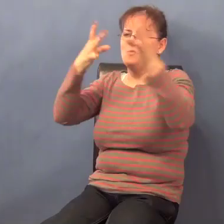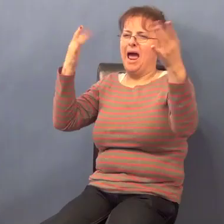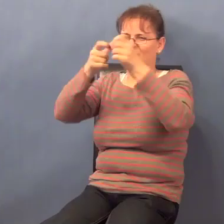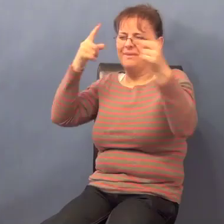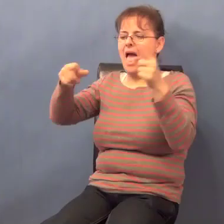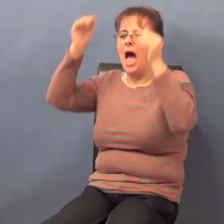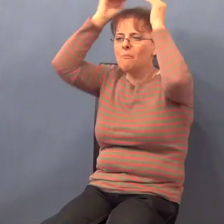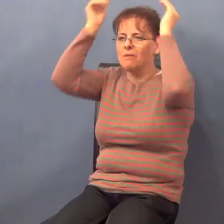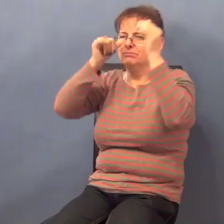W arbuz łatwiej się strzela.